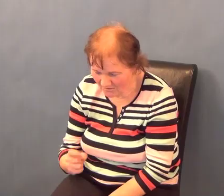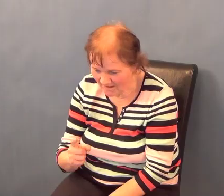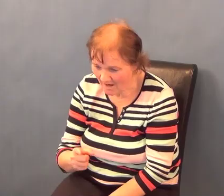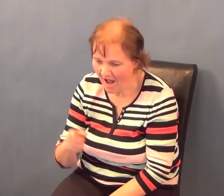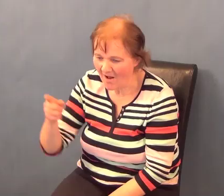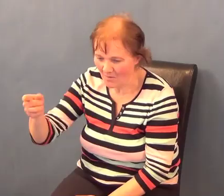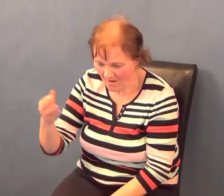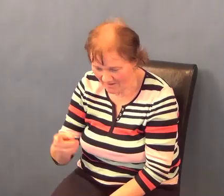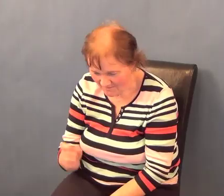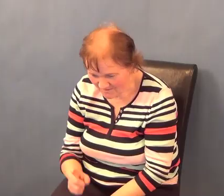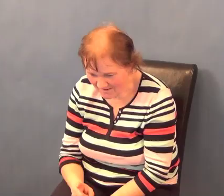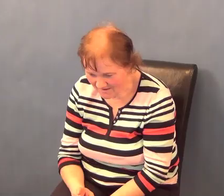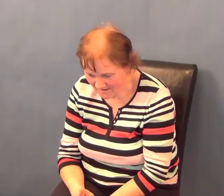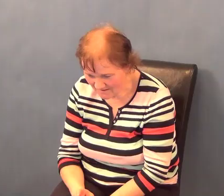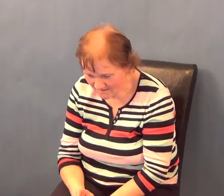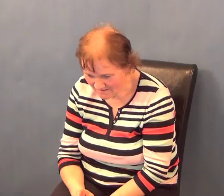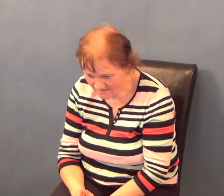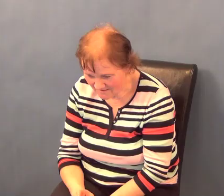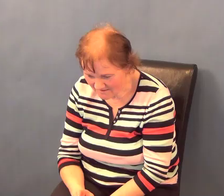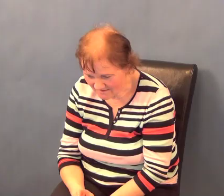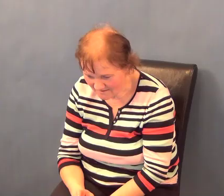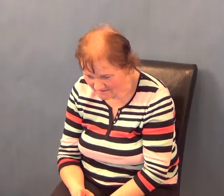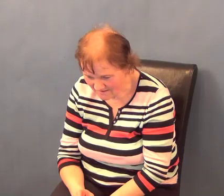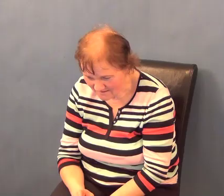Wcześniejsze było łatwiejsze niż teraz.